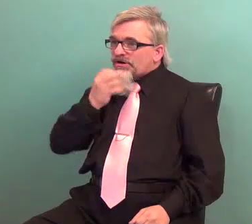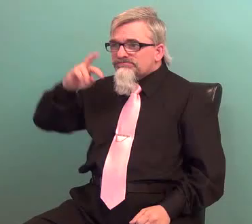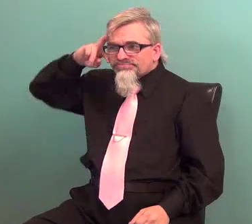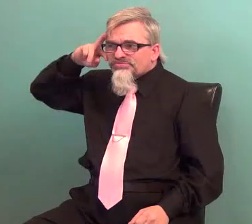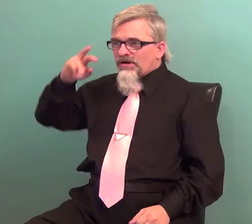Luksus.